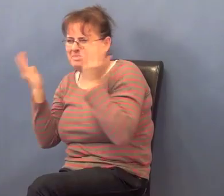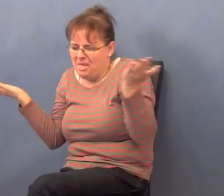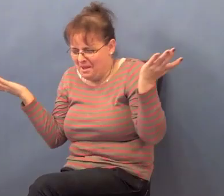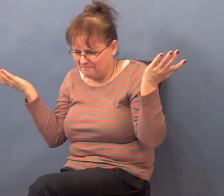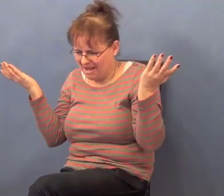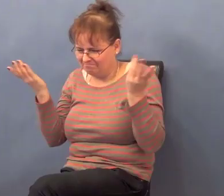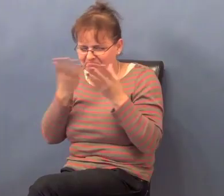Nie ma.